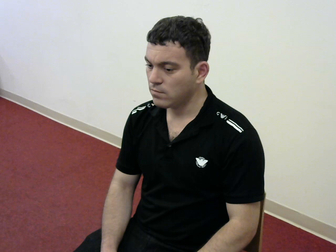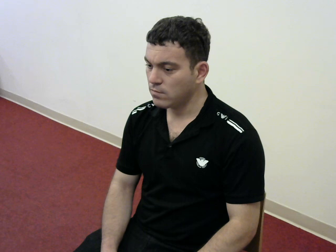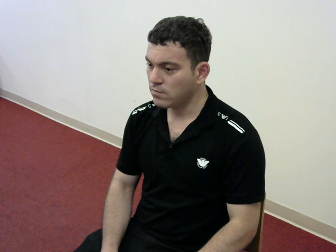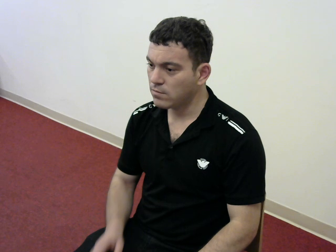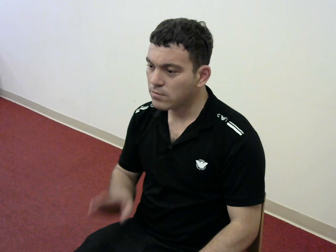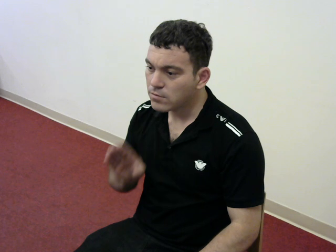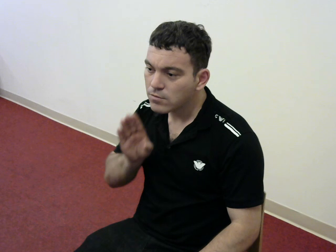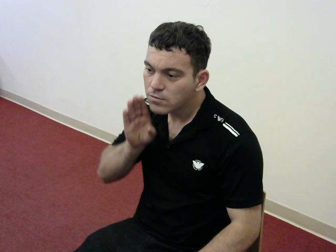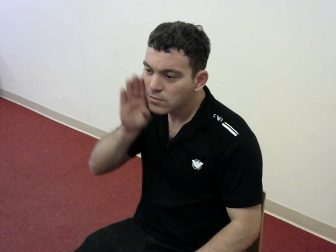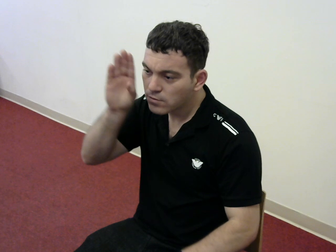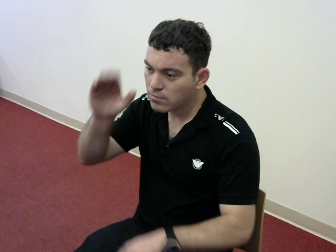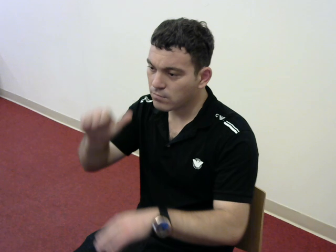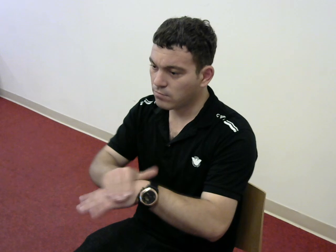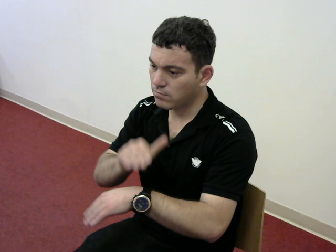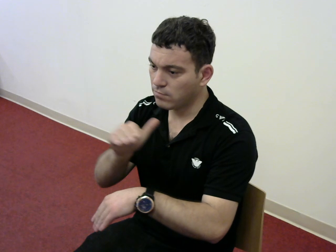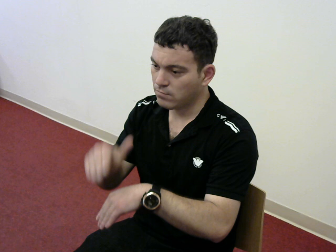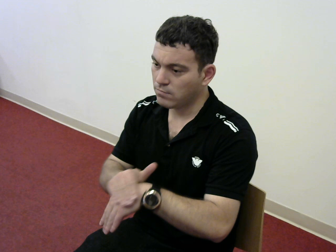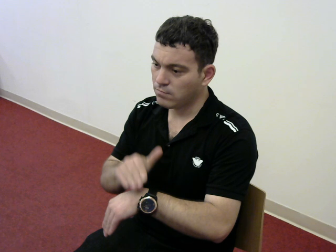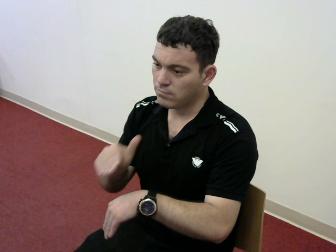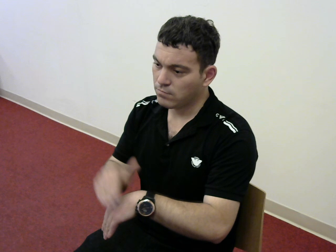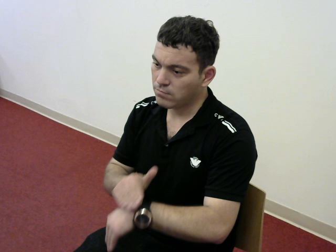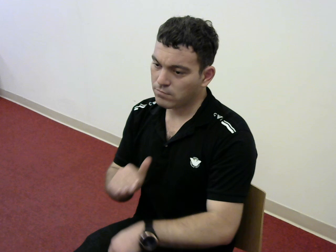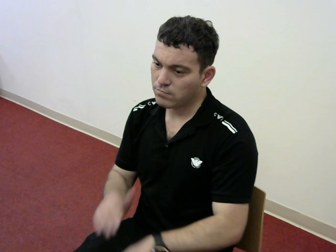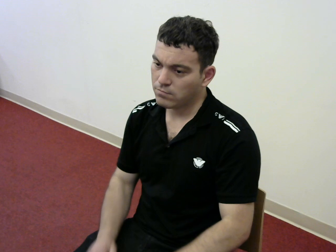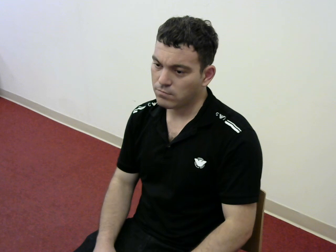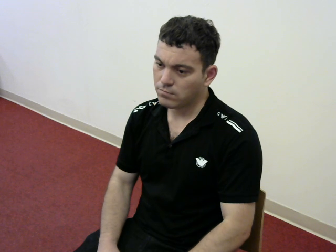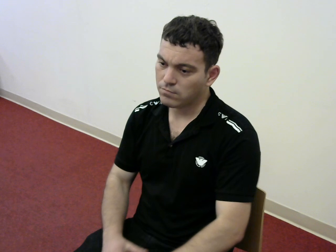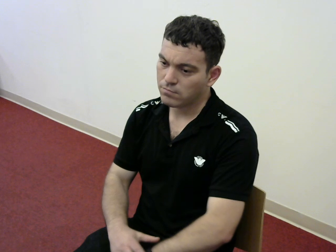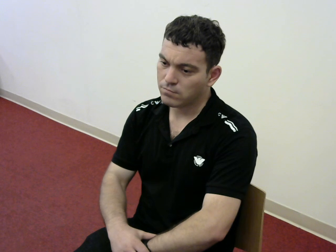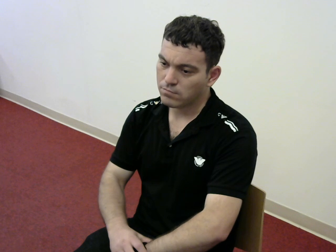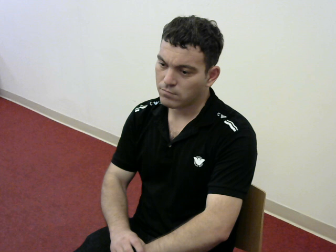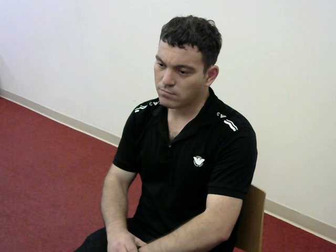Sabahınız xeyir